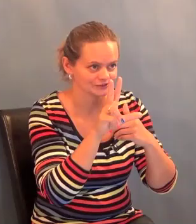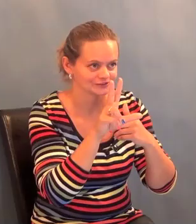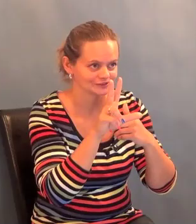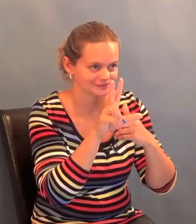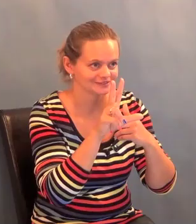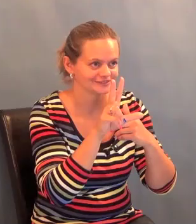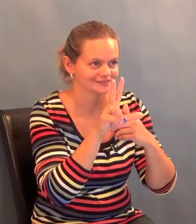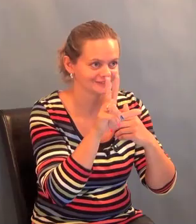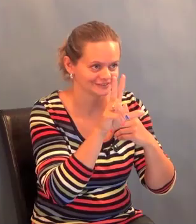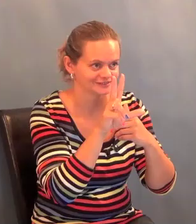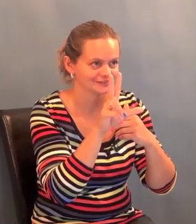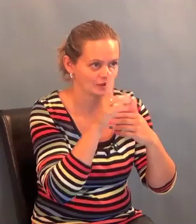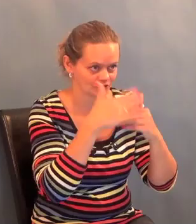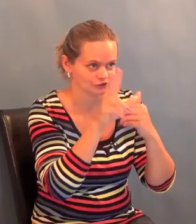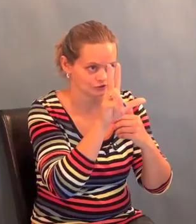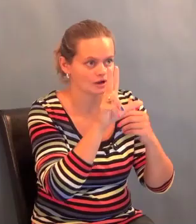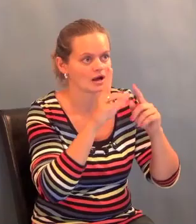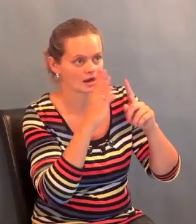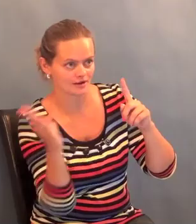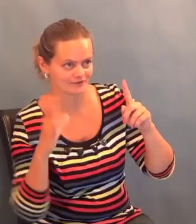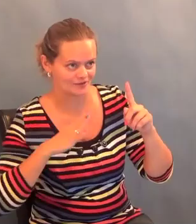O trzeciej kończysz tak?